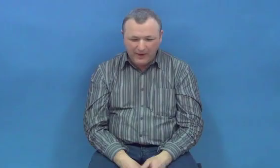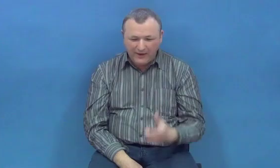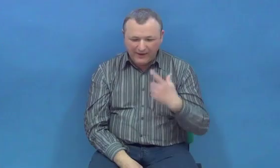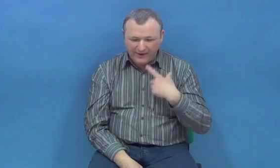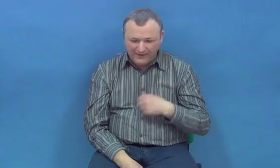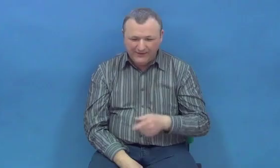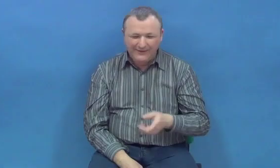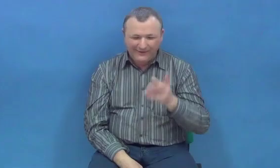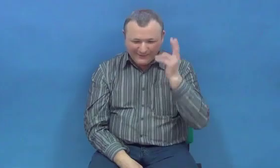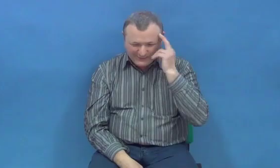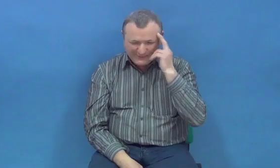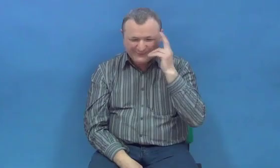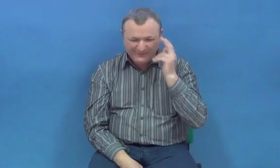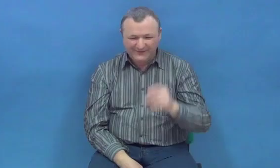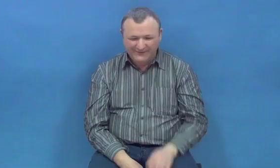Aha, rozumiem.